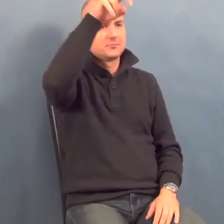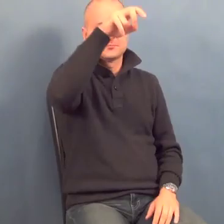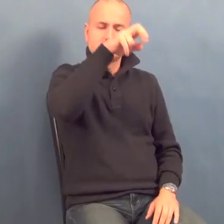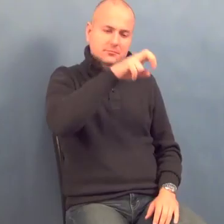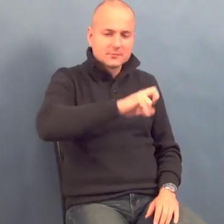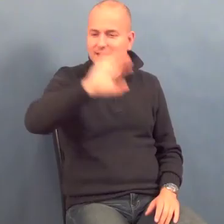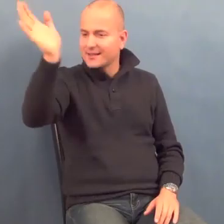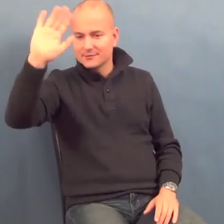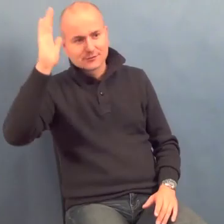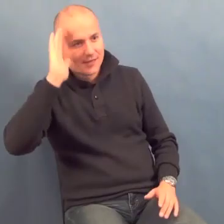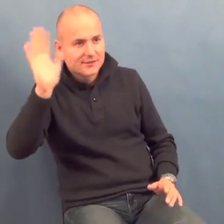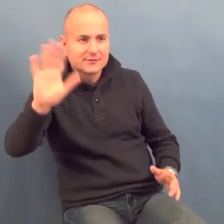Wita się, mówi "Cześć!".